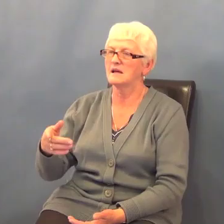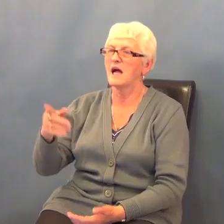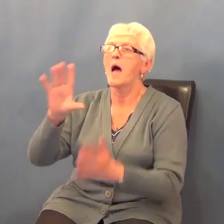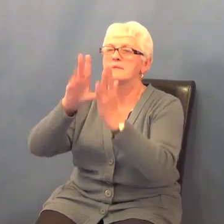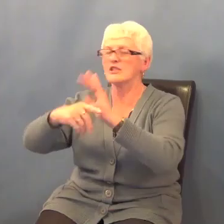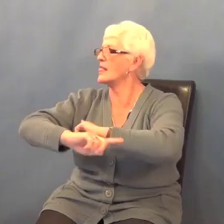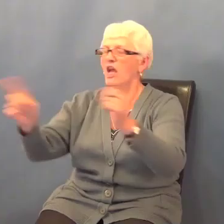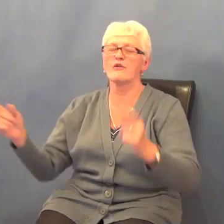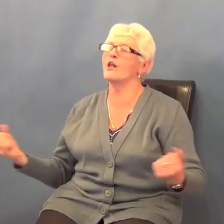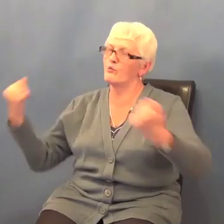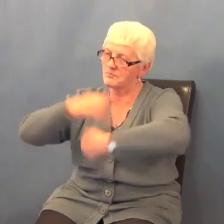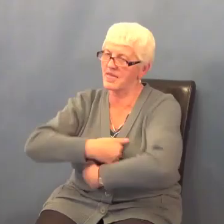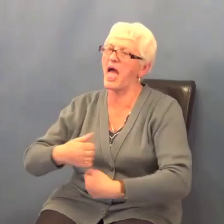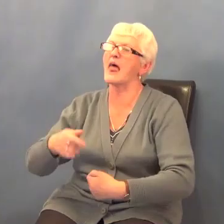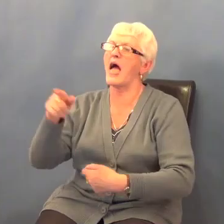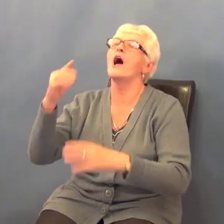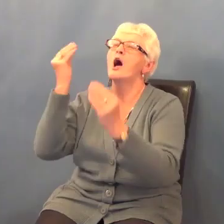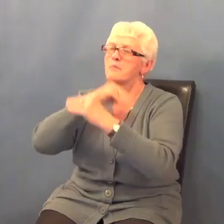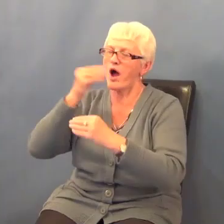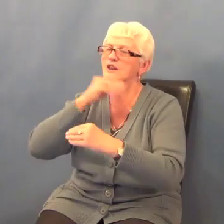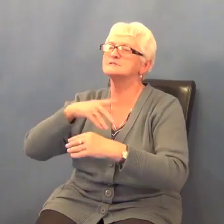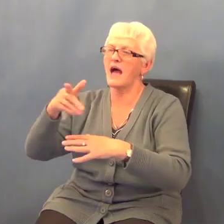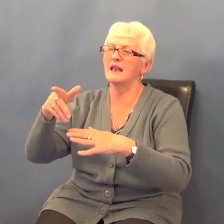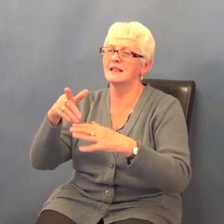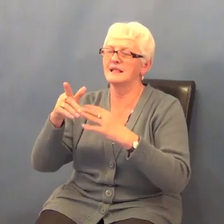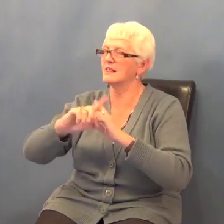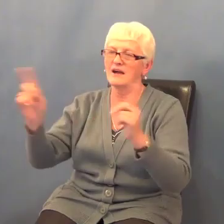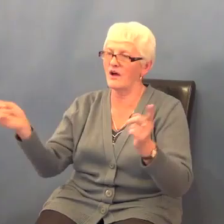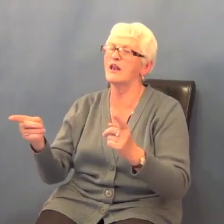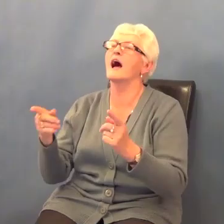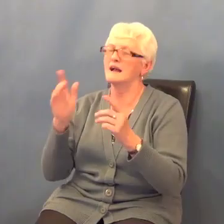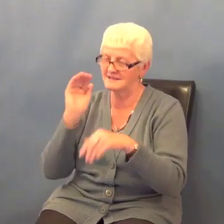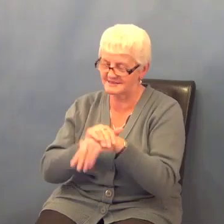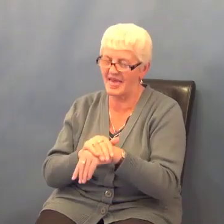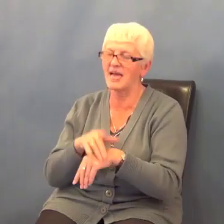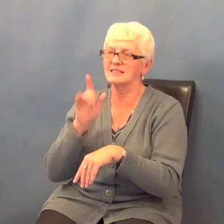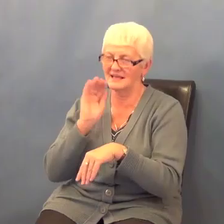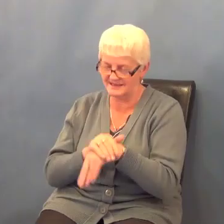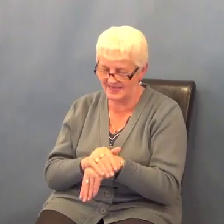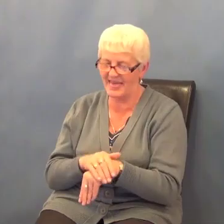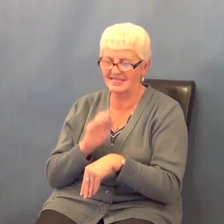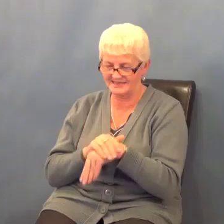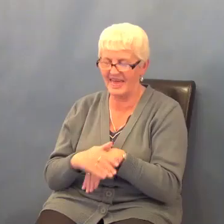Do miasta chodzić nie wolno, trzeba się ubrać, a nad morzem...nie wolno, tak, zgadzam się, tak.